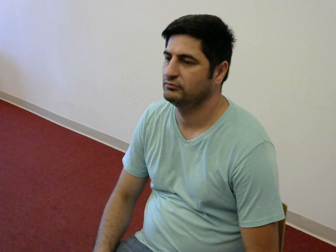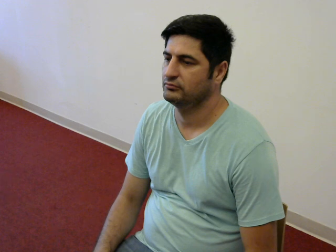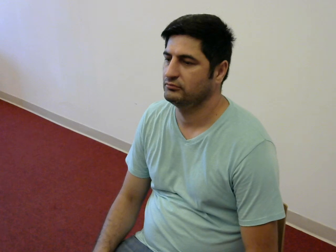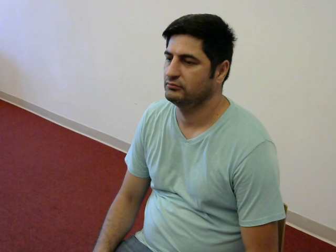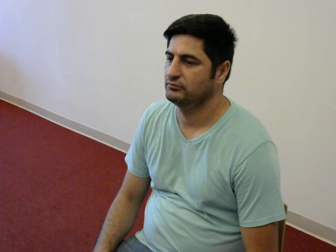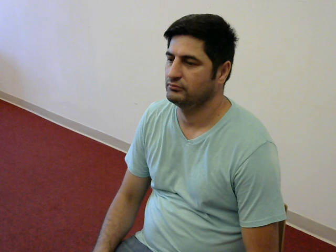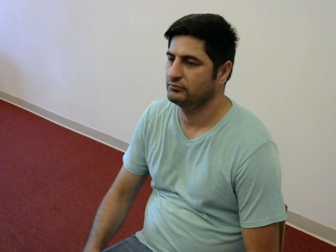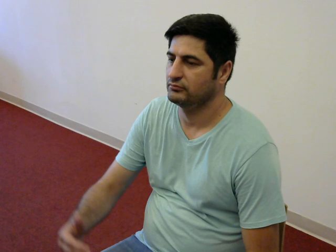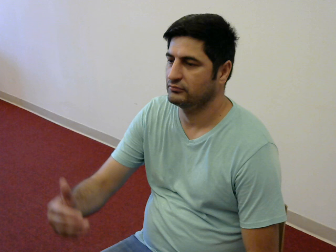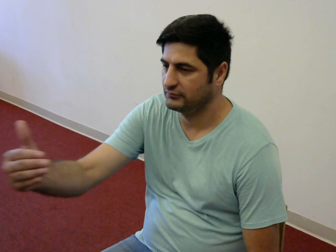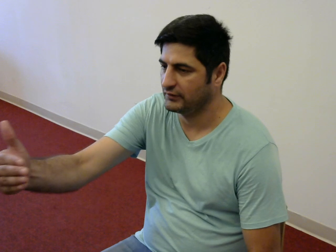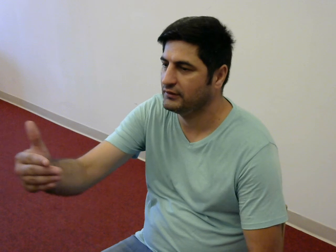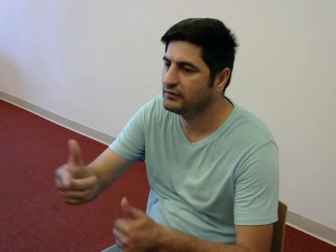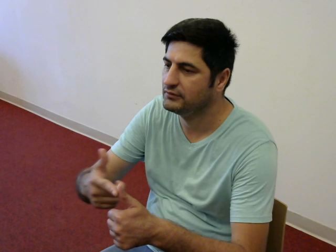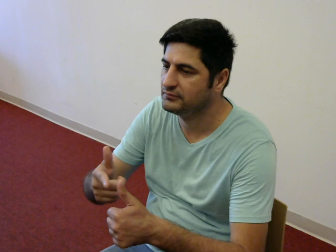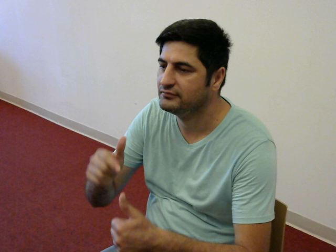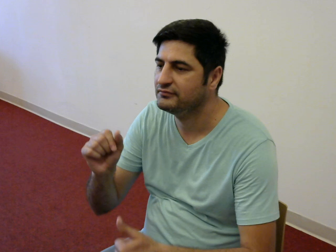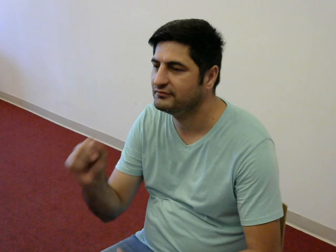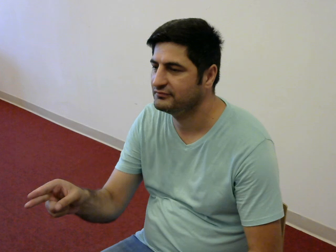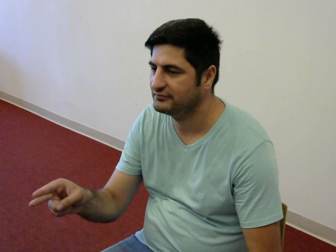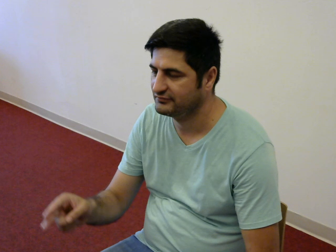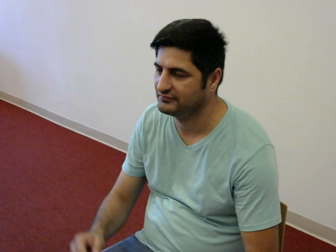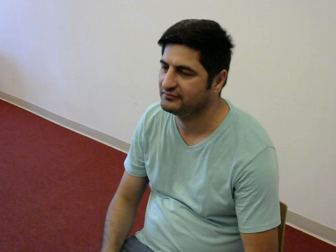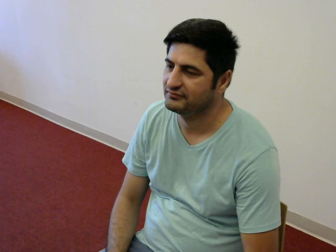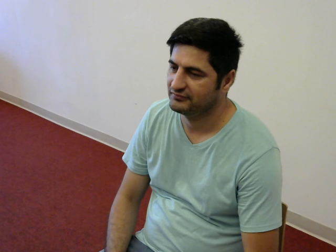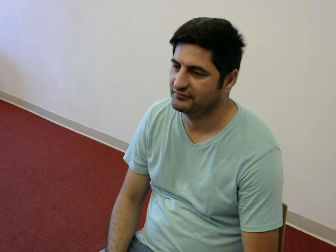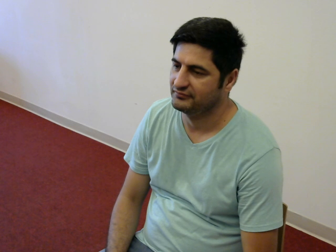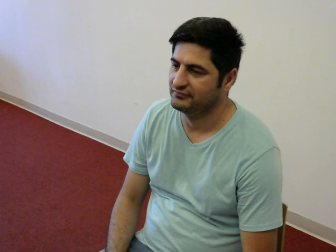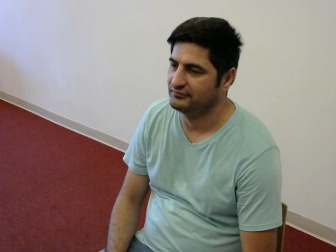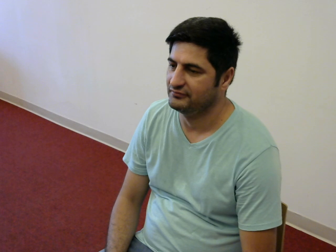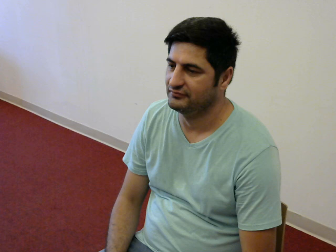Sizin adınız nədir?